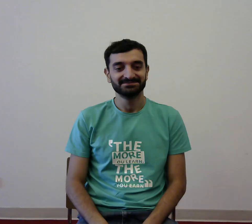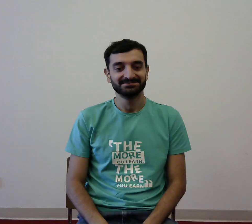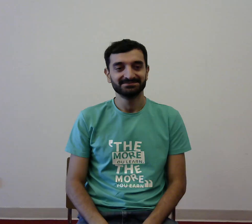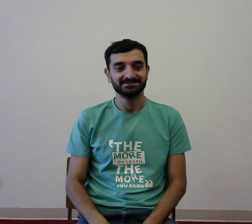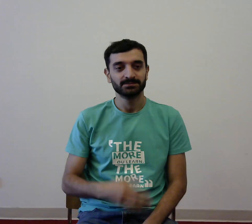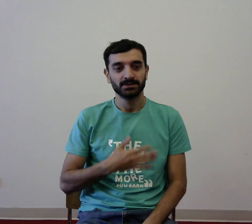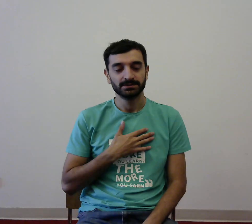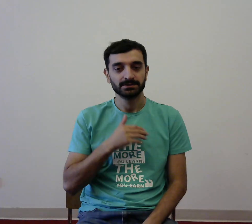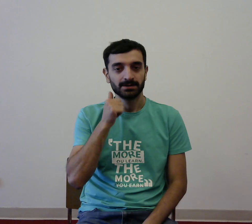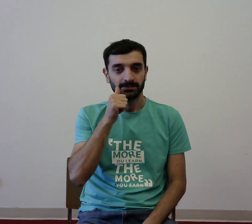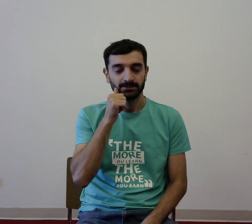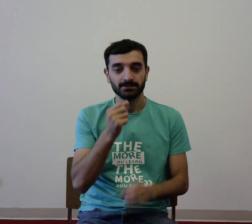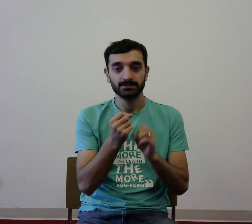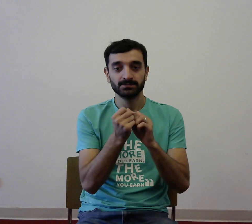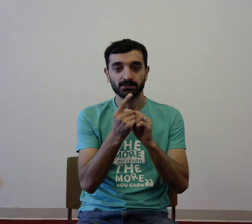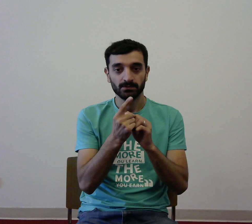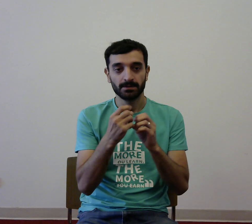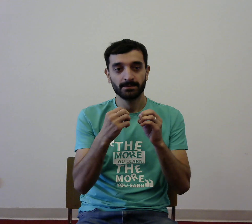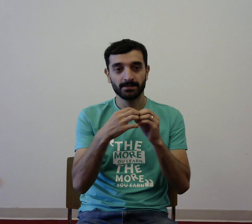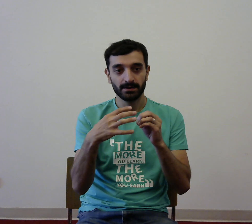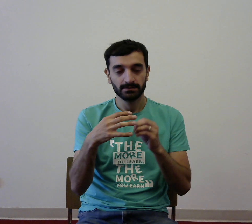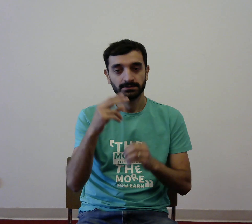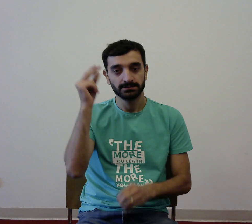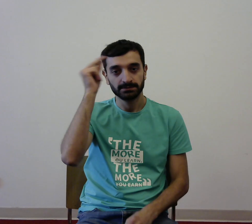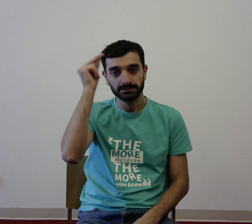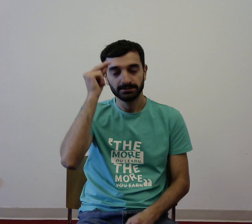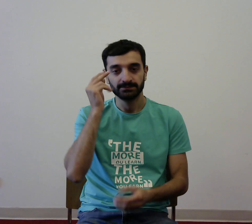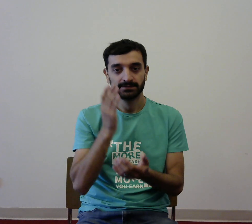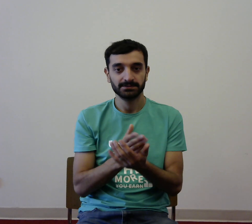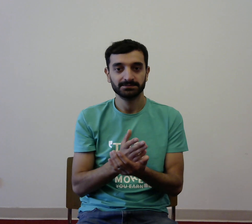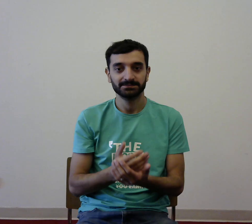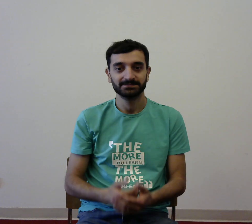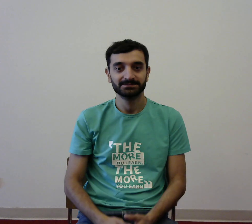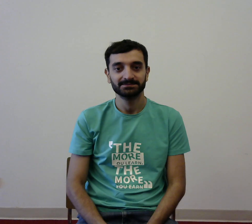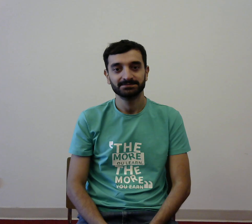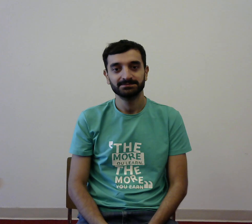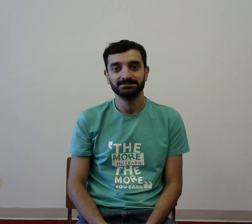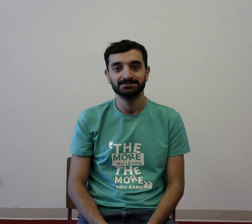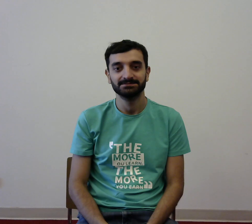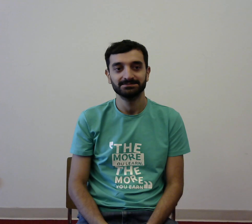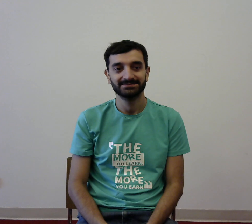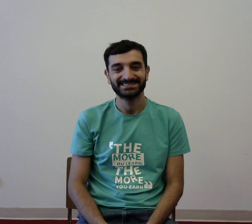Mənim sabah 11:15-də dərsim var